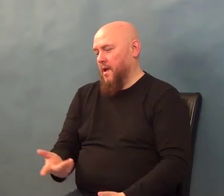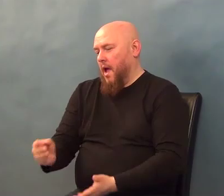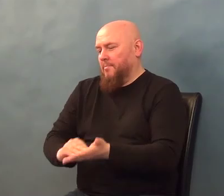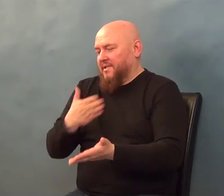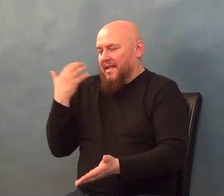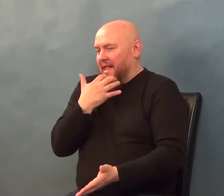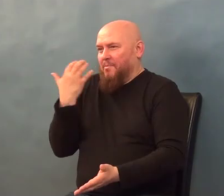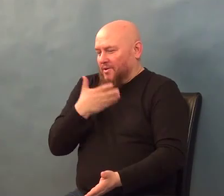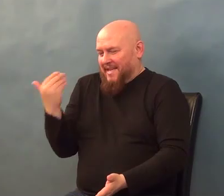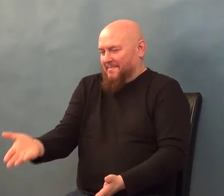Dogadajmy się.